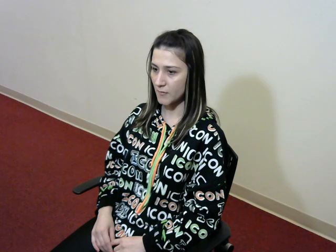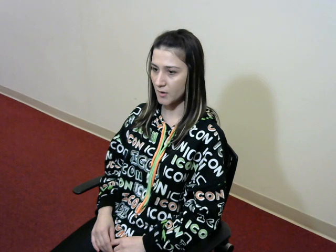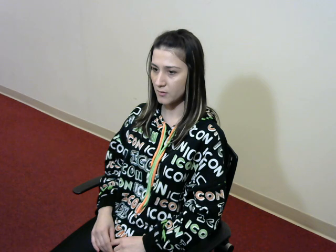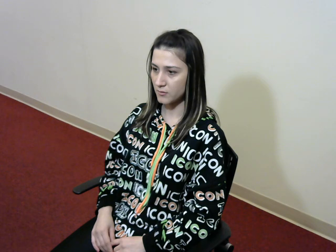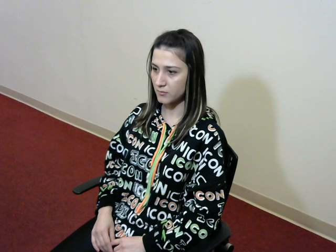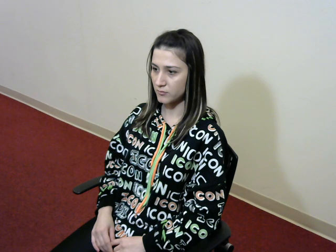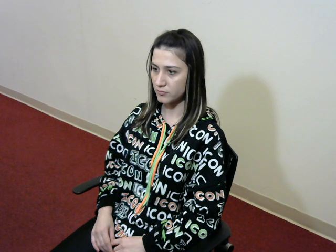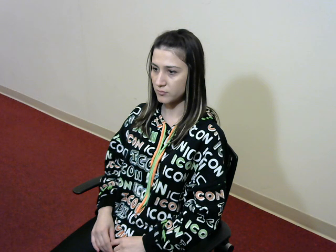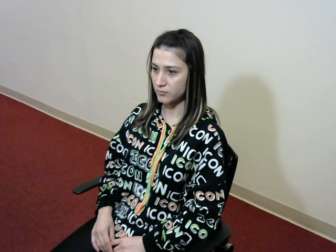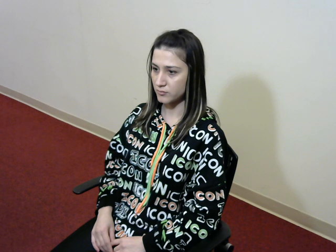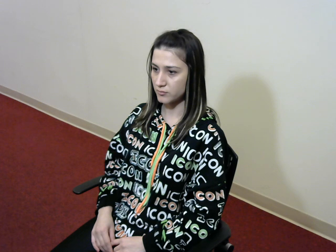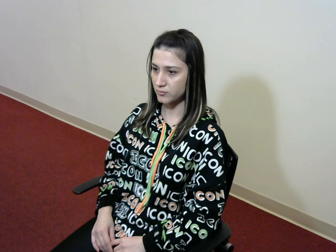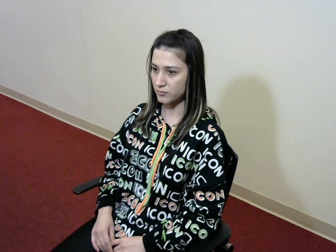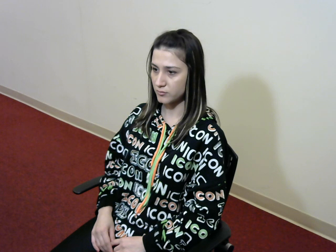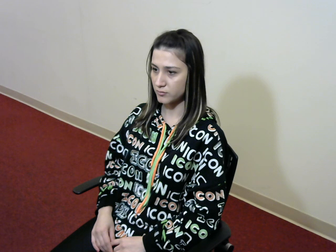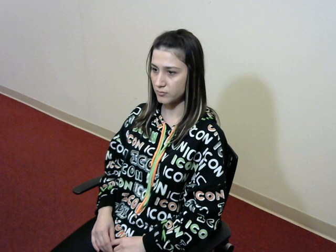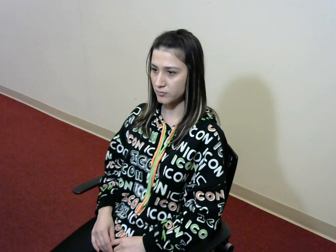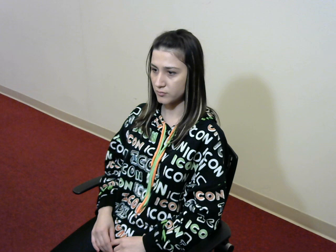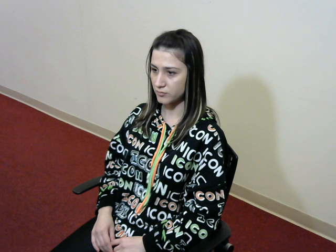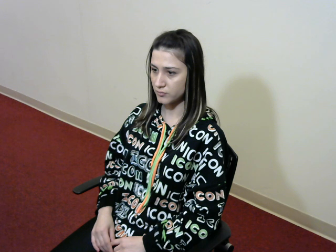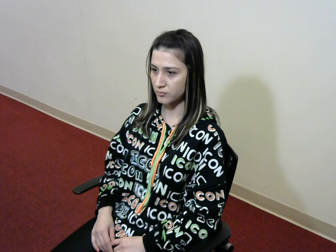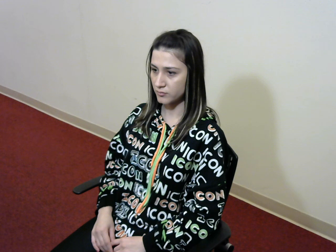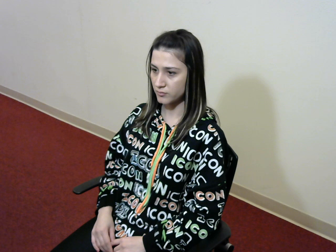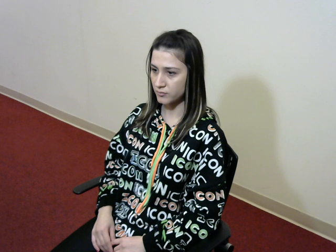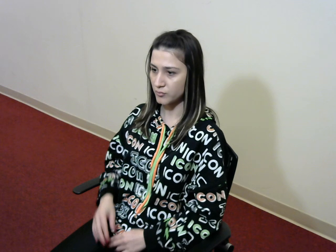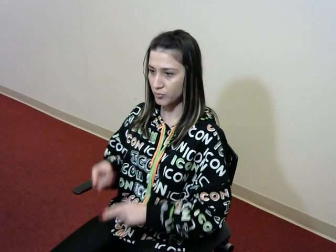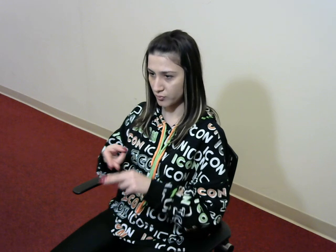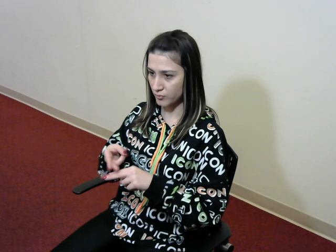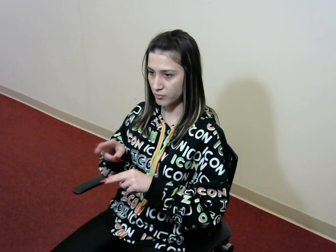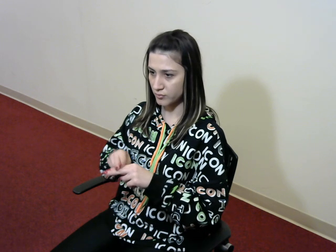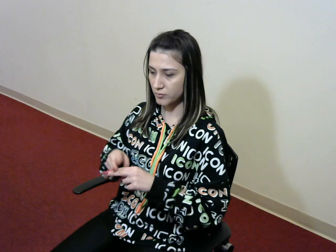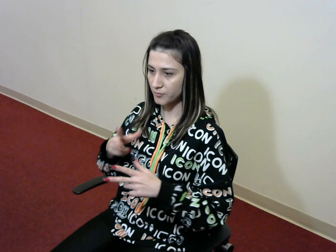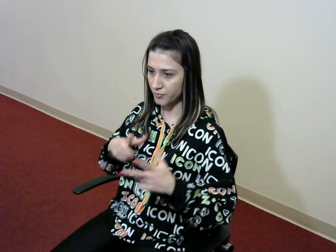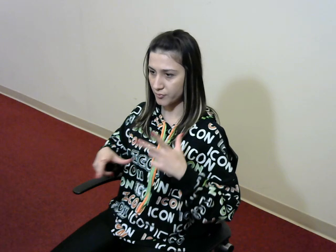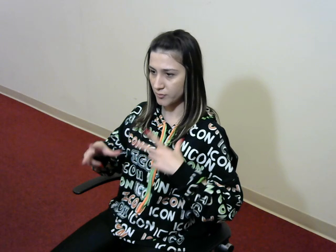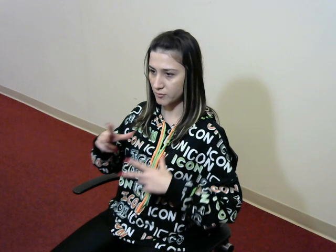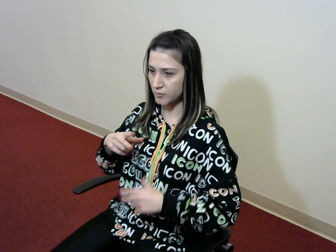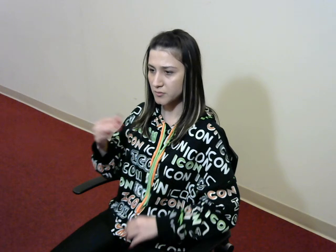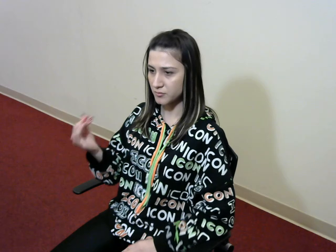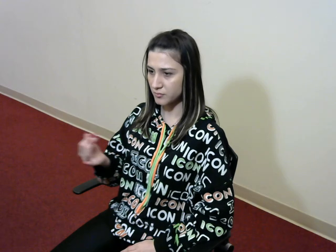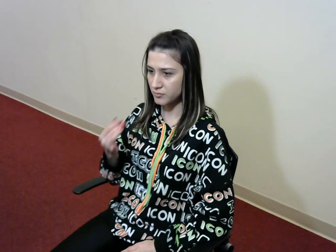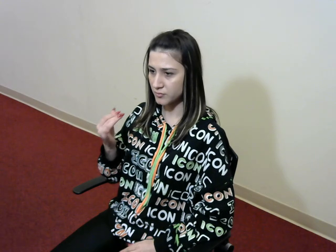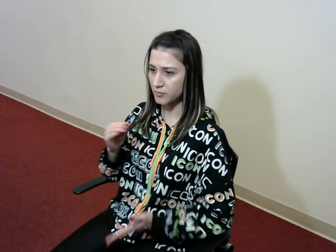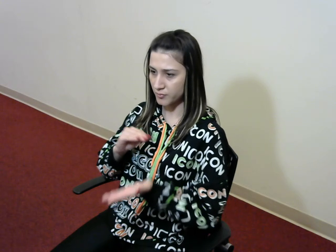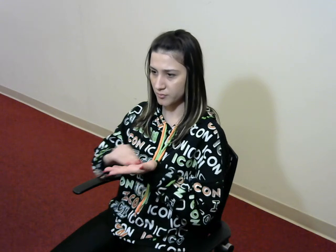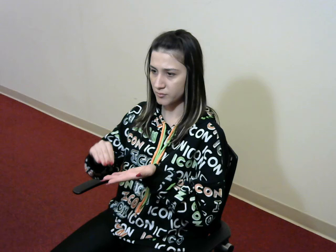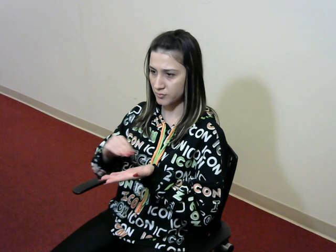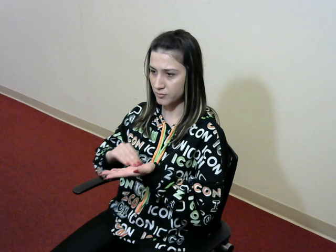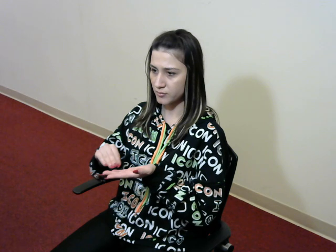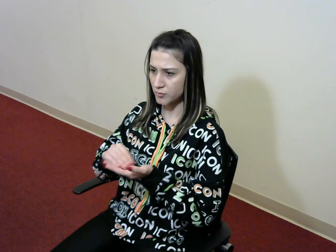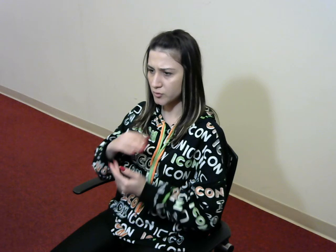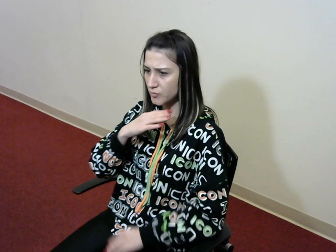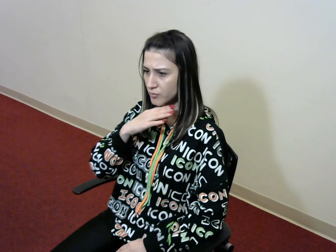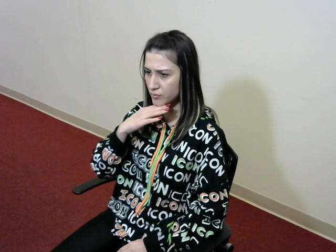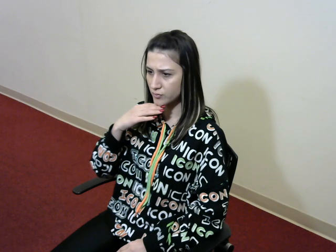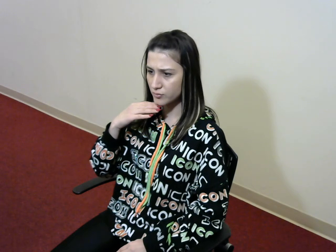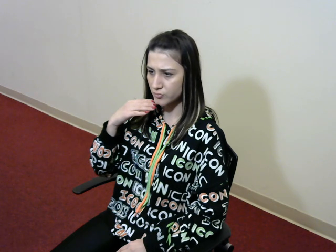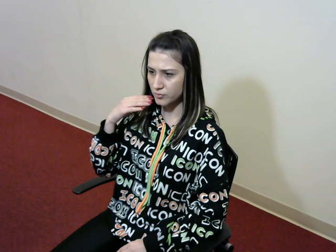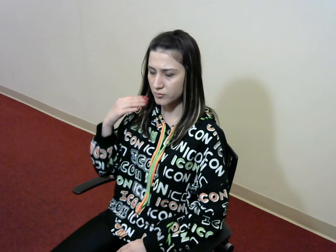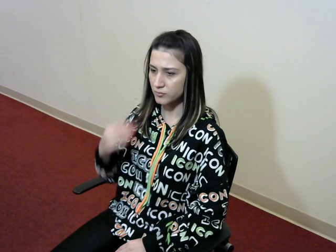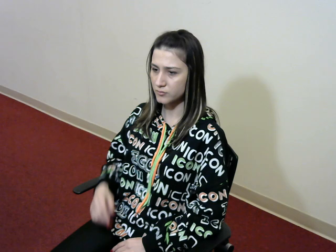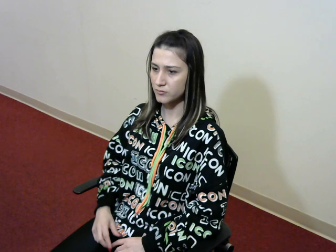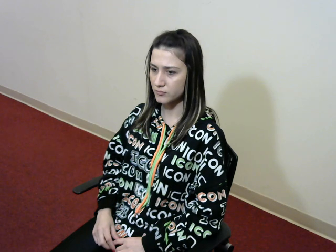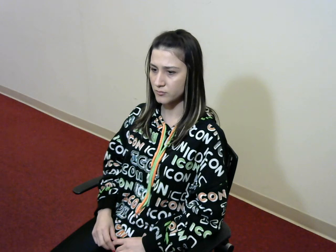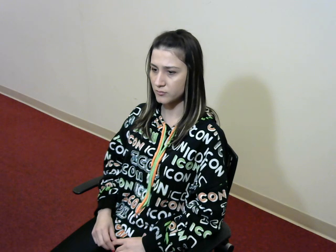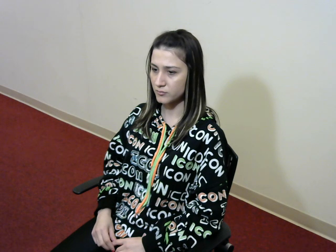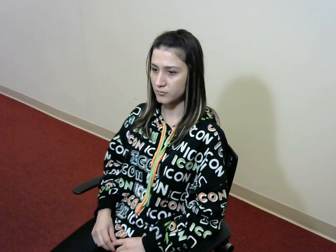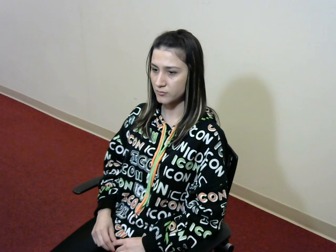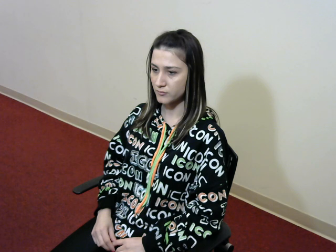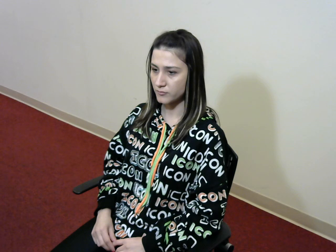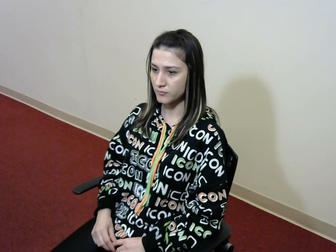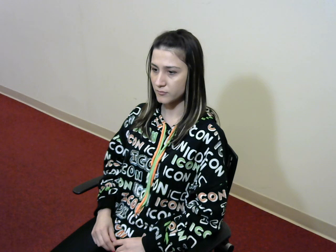Bu müəllimin maraqlı yazıları çoxdur